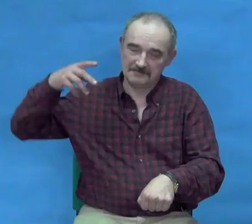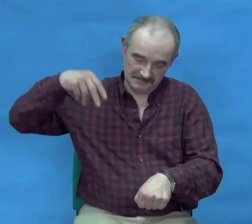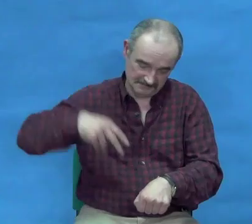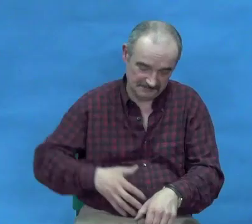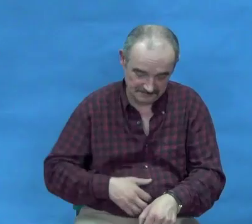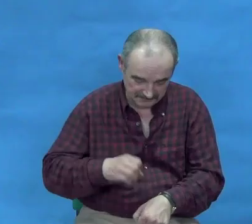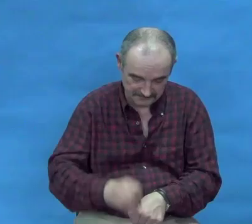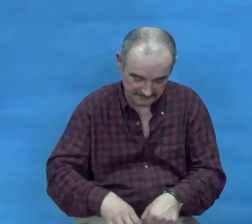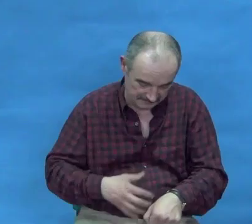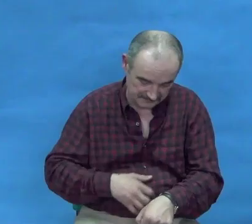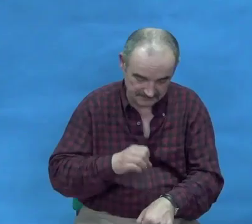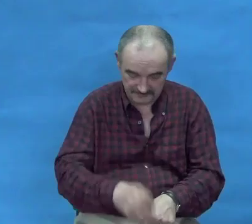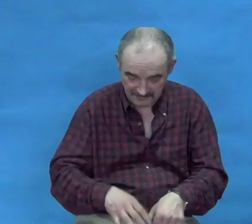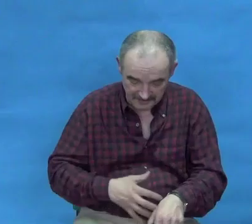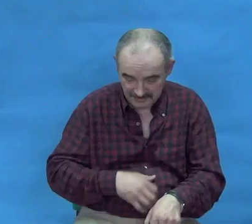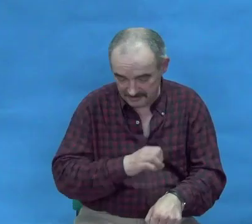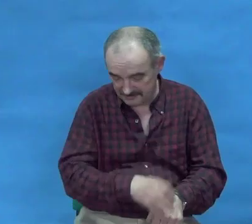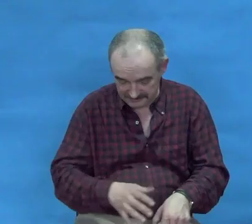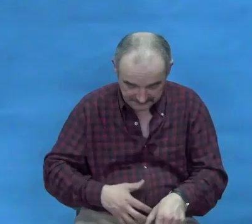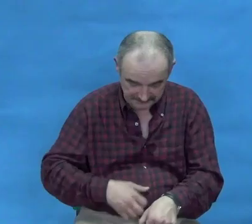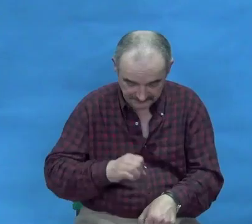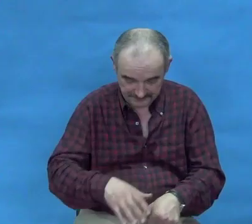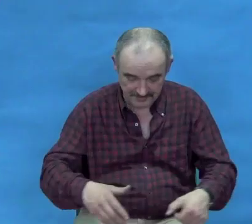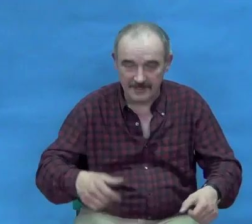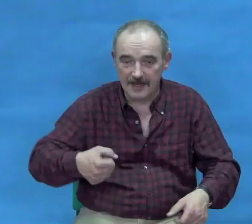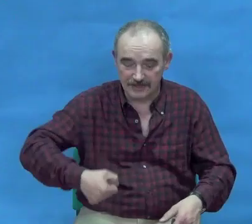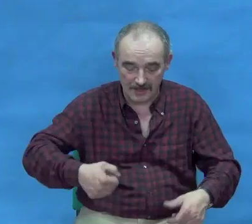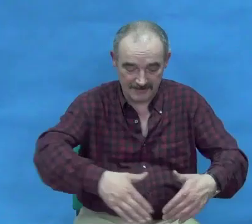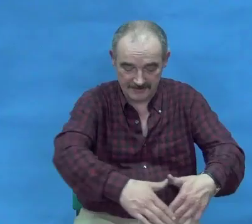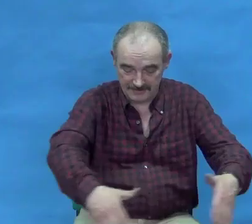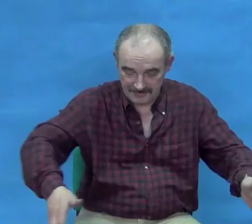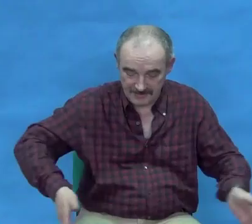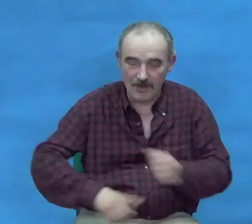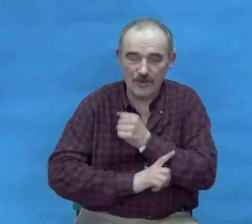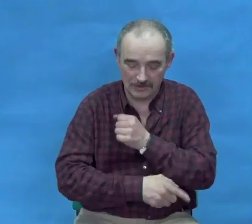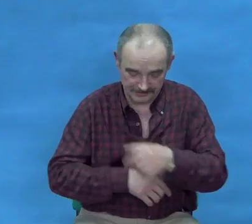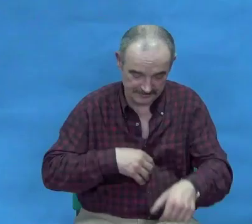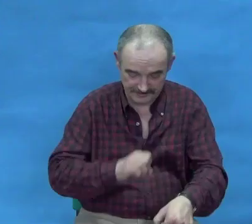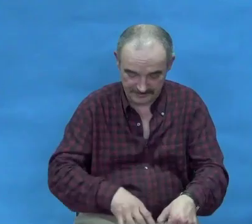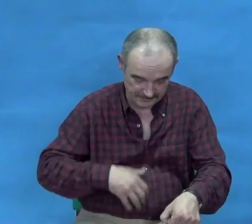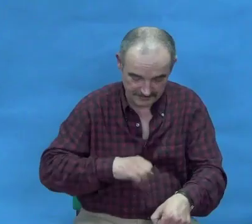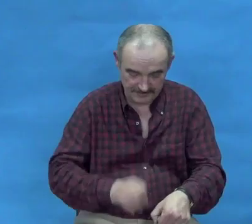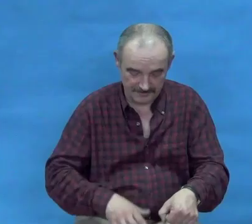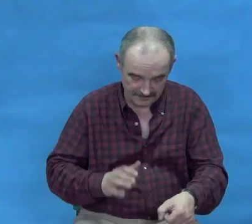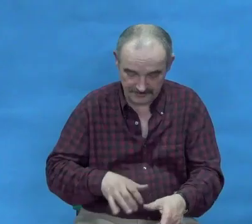Przerzuca wszystkie gruszki z kieszeni do kosza.